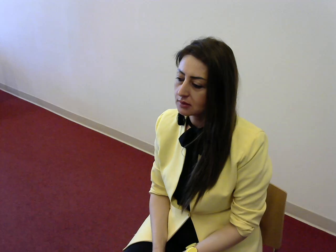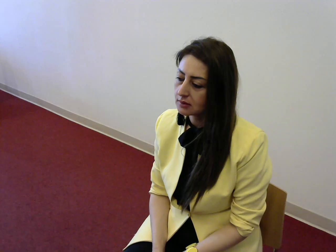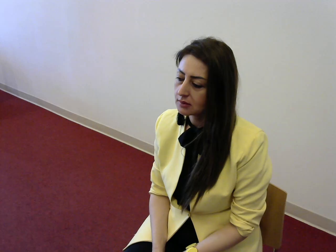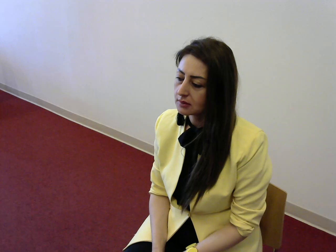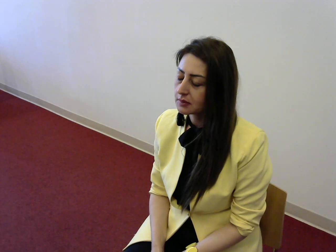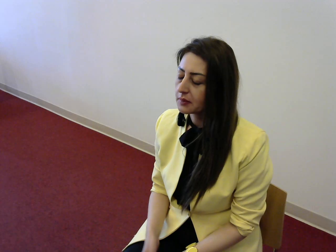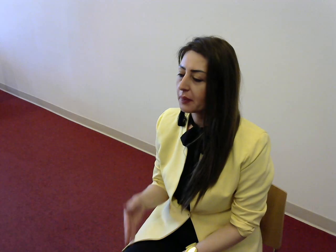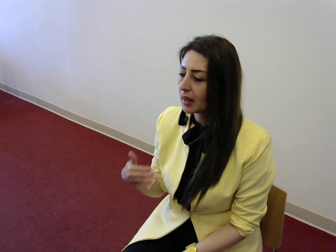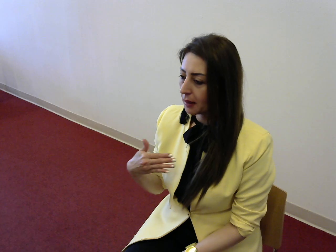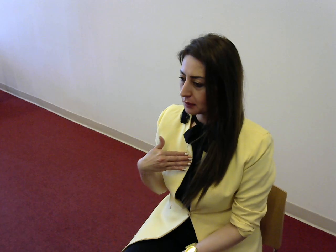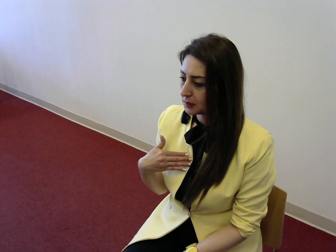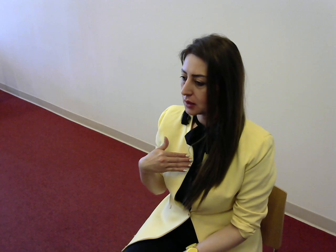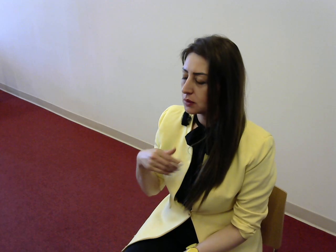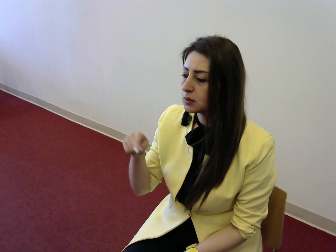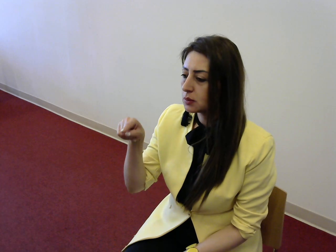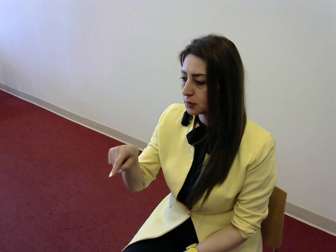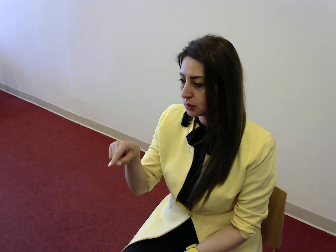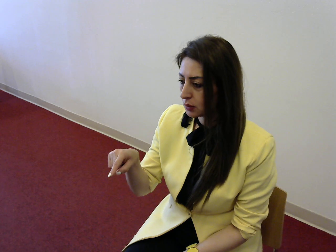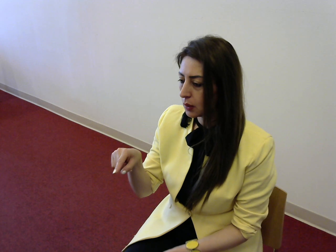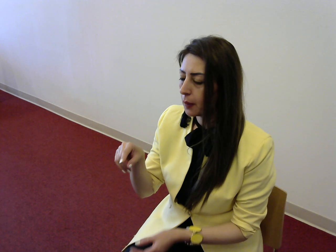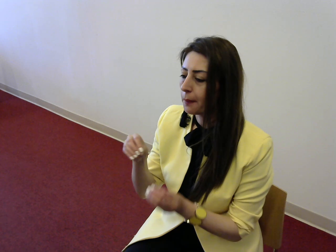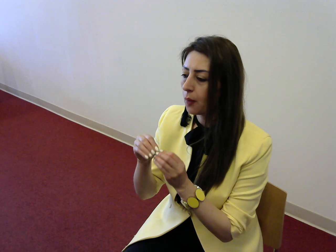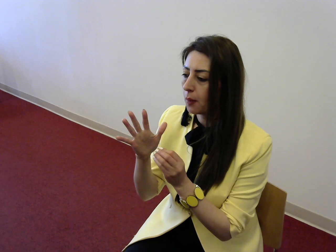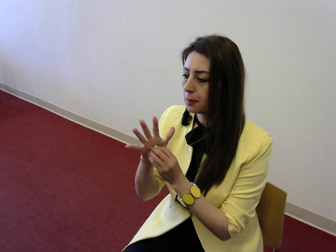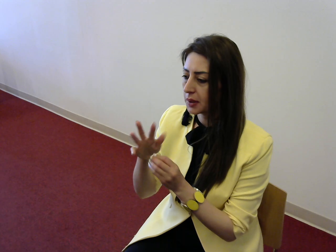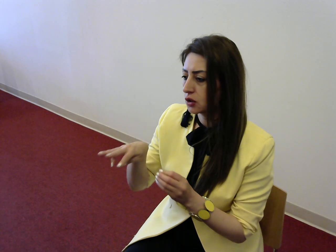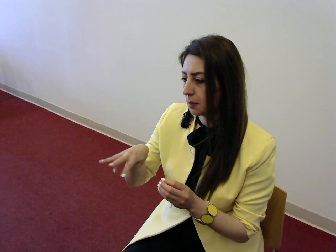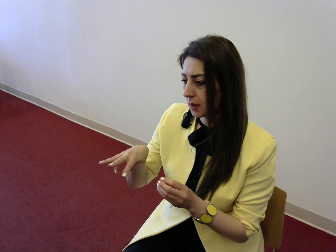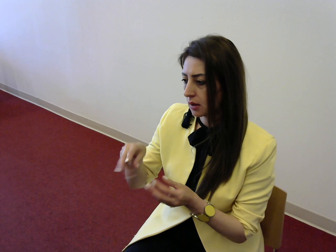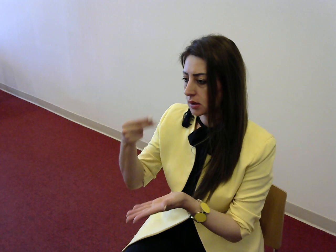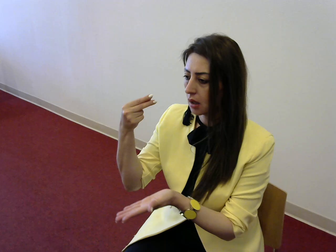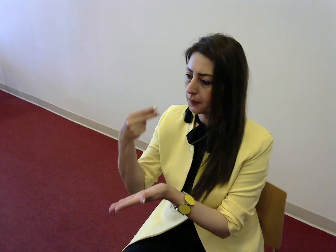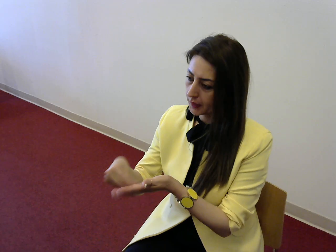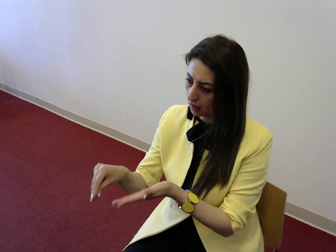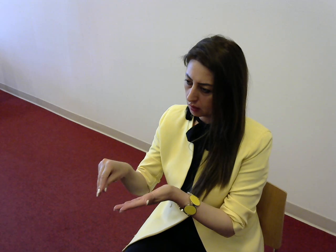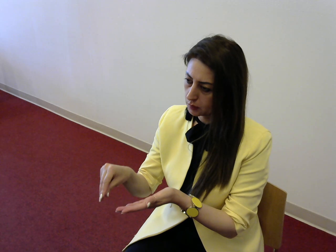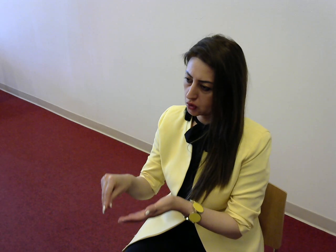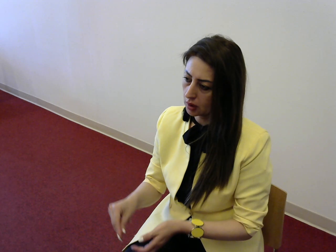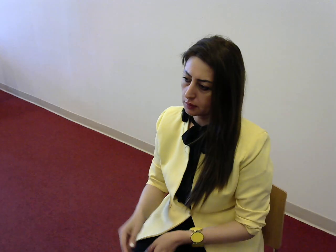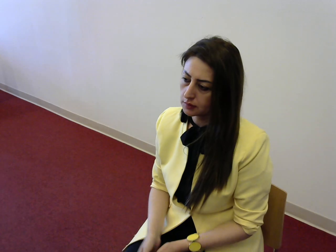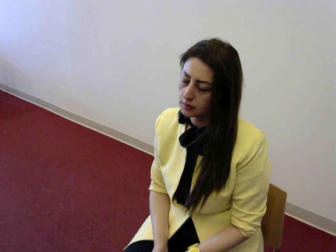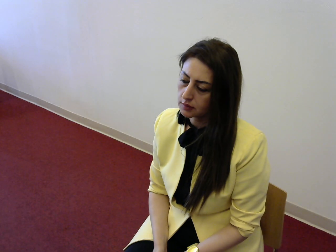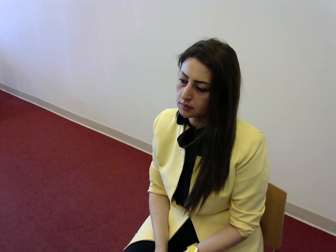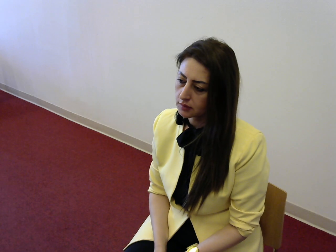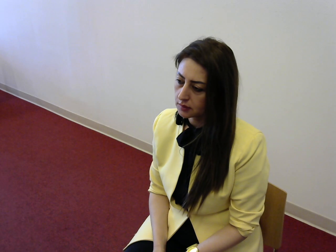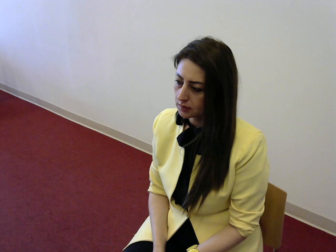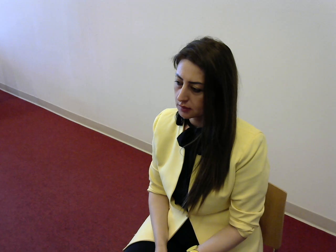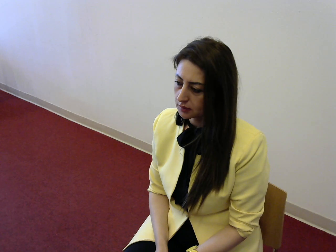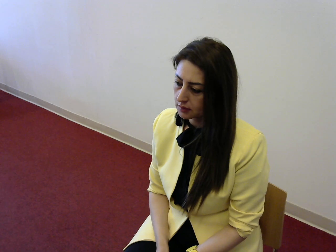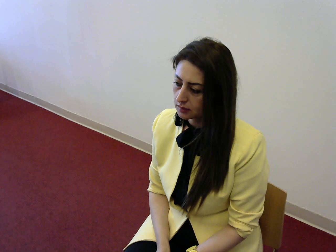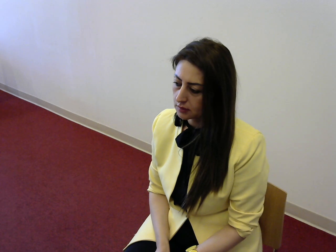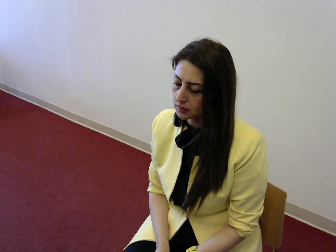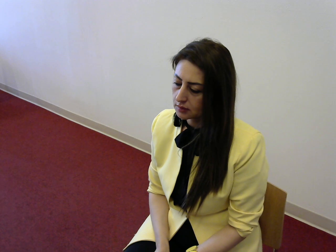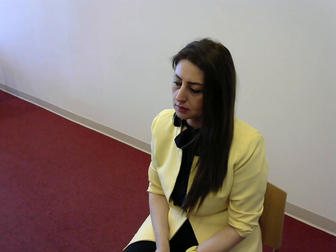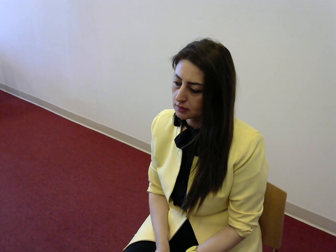Mən bunu 15 manata almışam